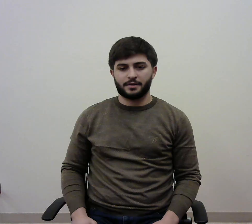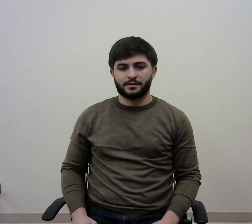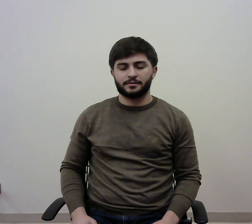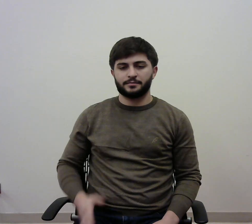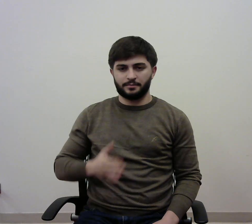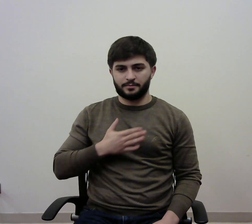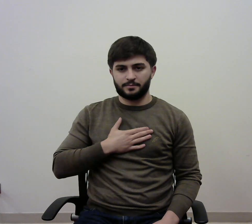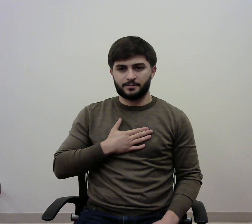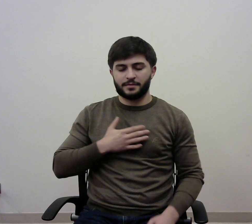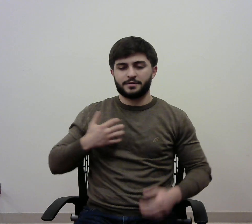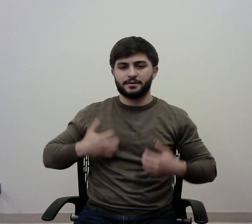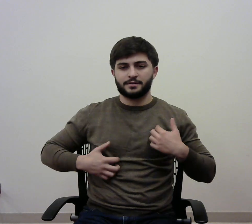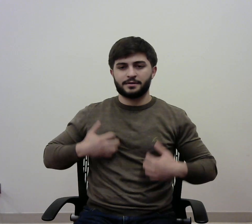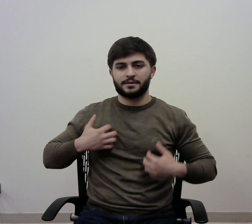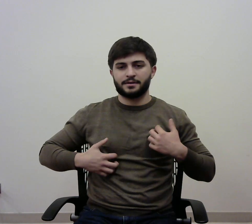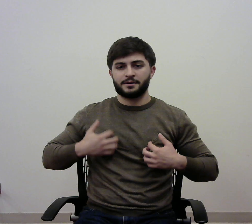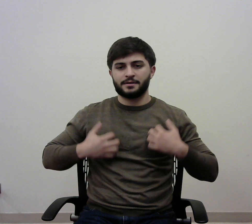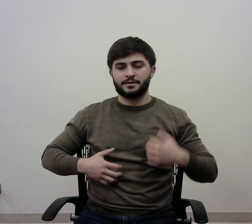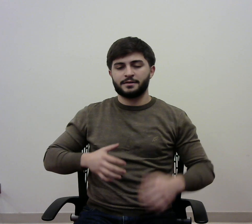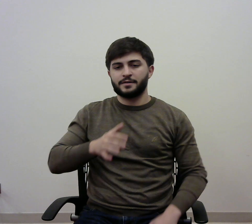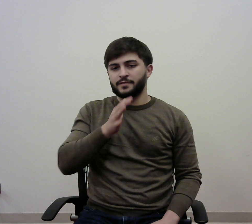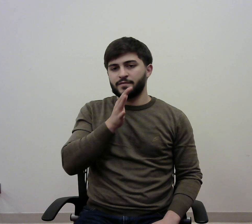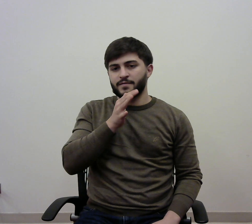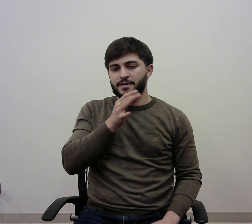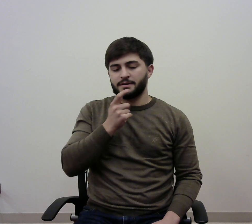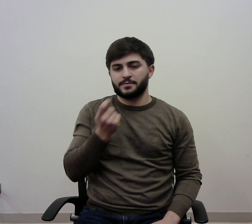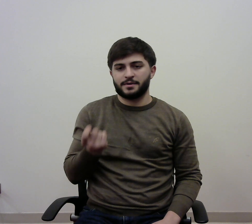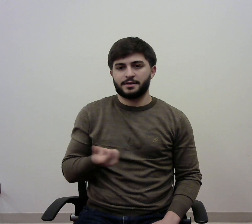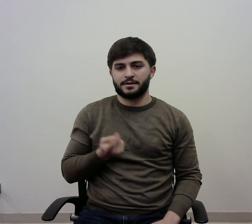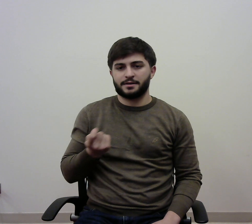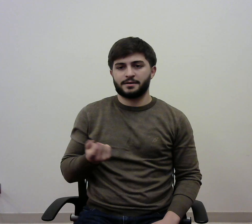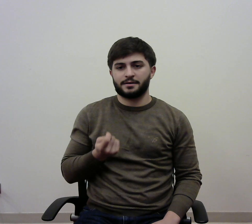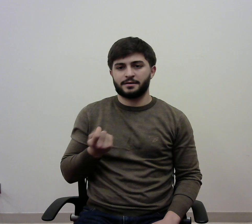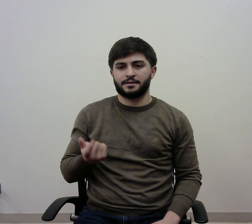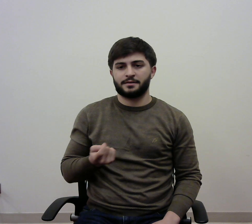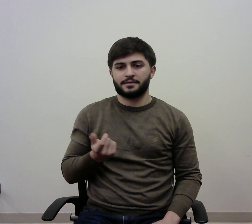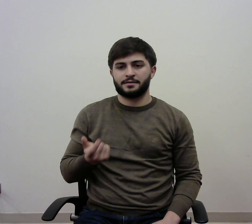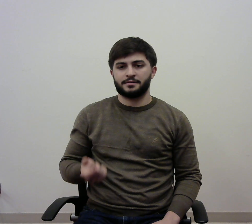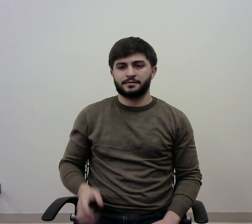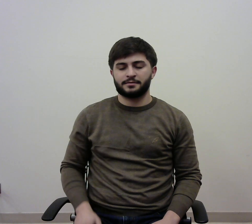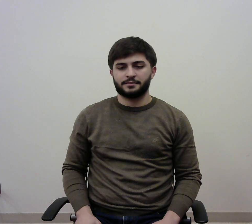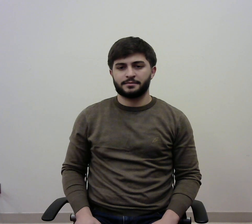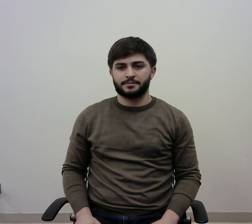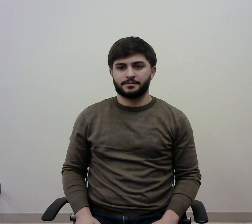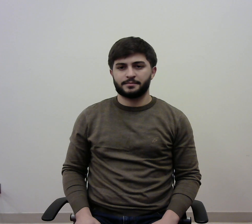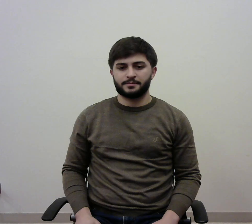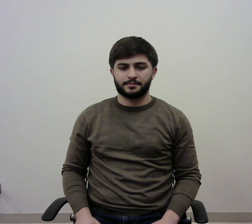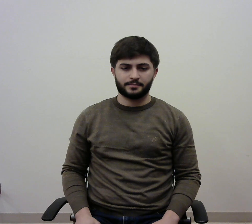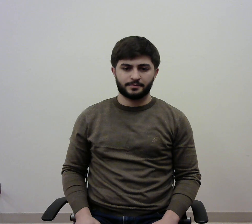Mən tələsirəm, vaxtım azdır